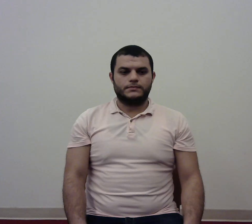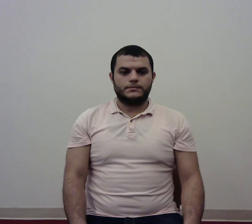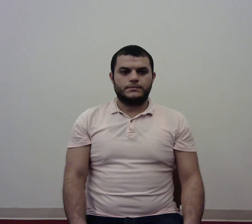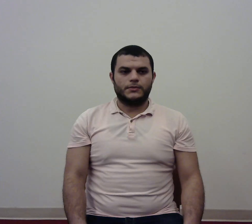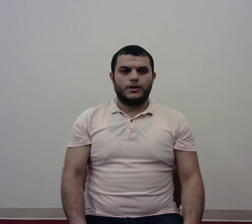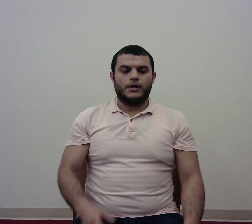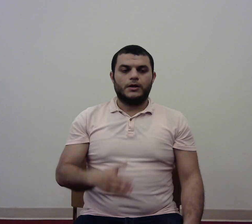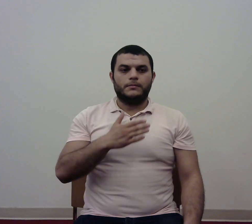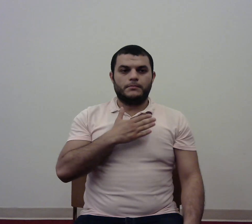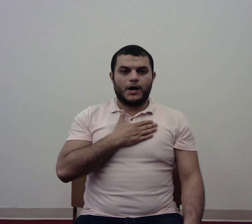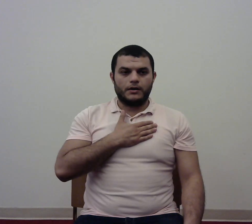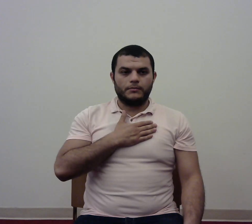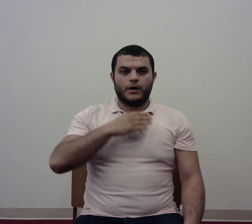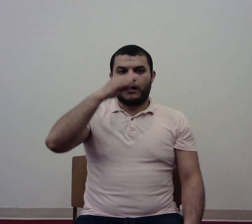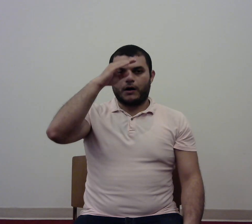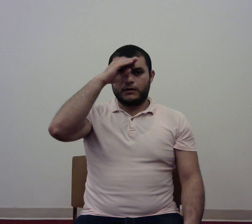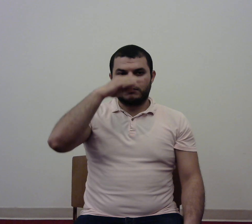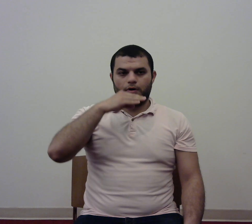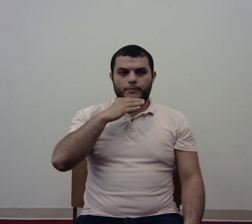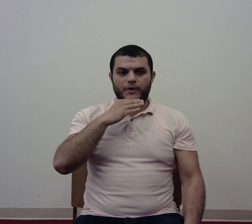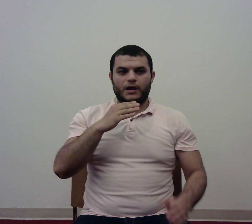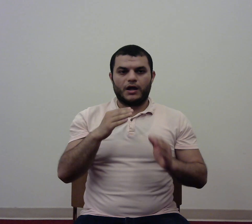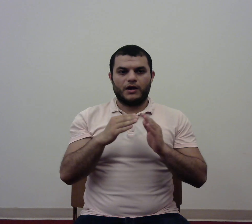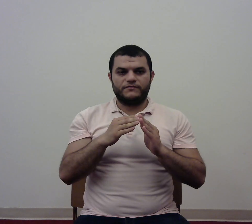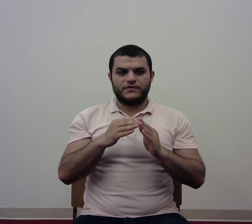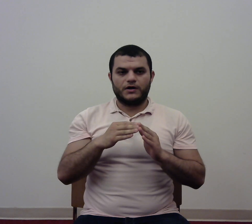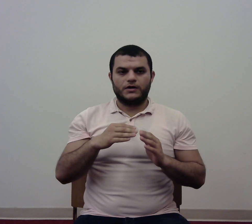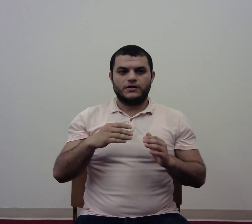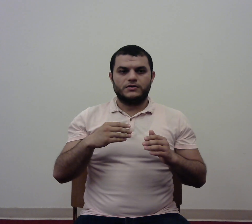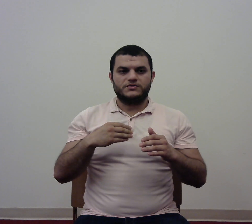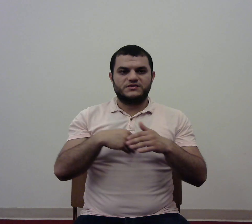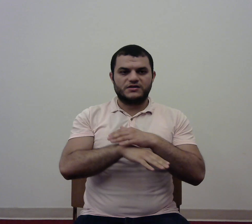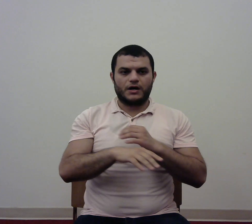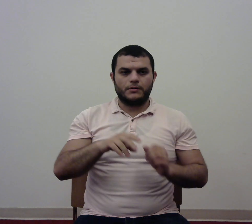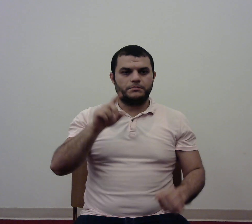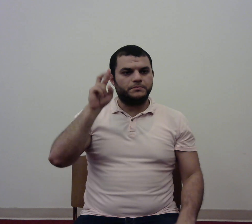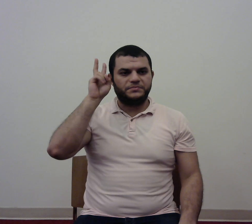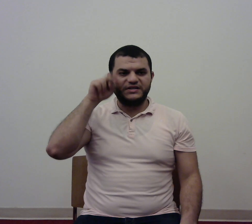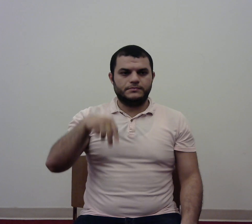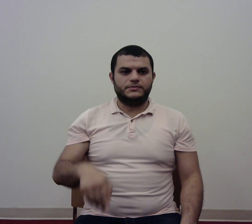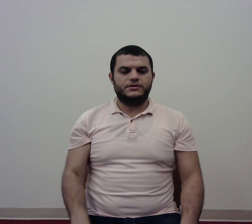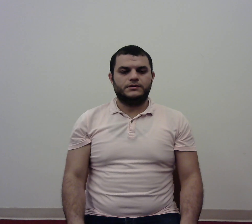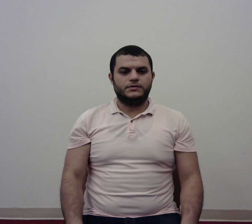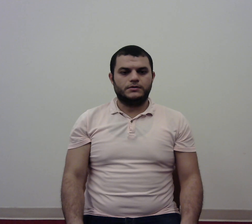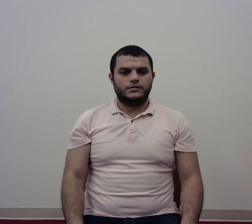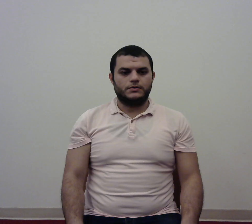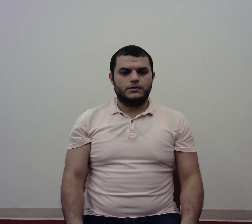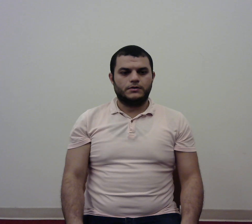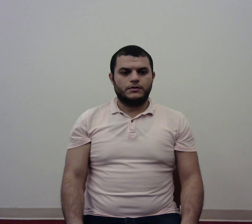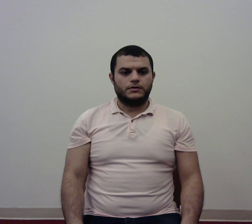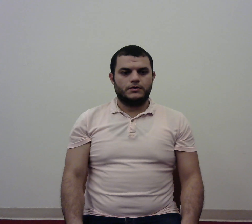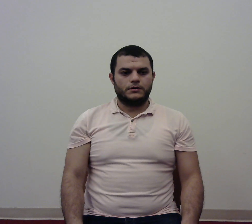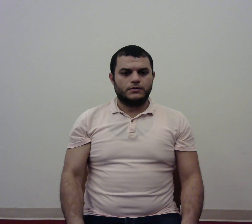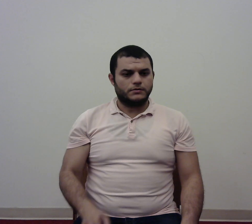Mənim atam evdən çıxa bilmir